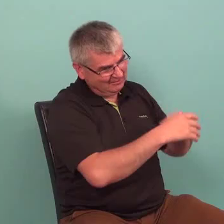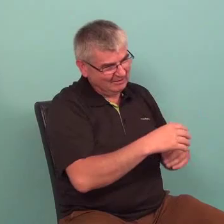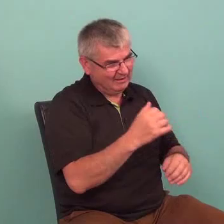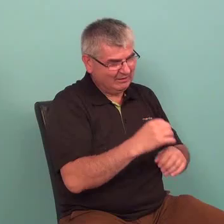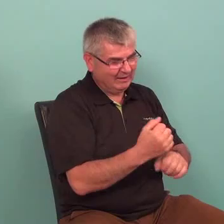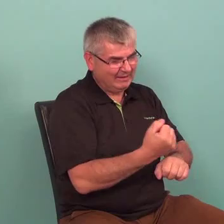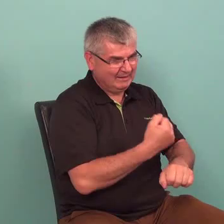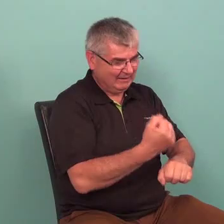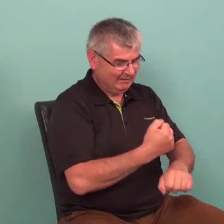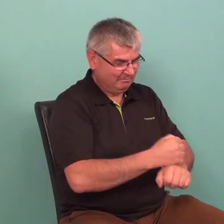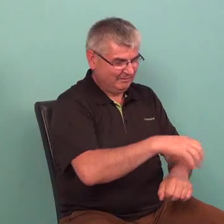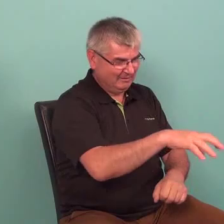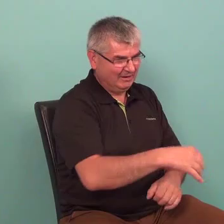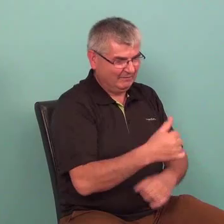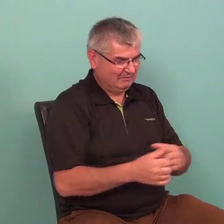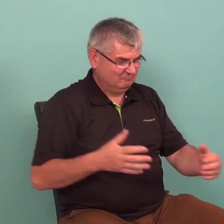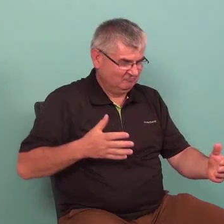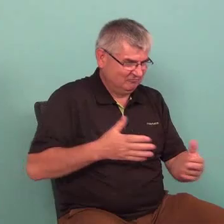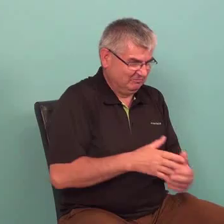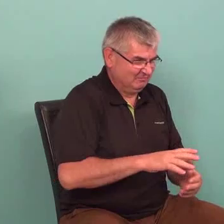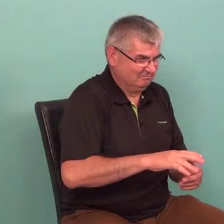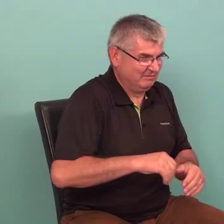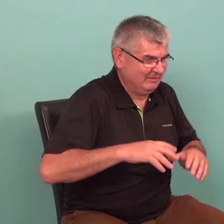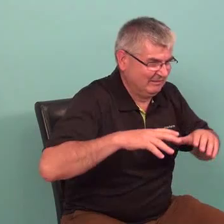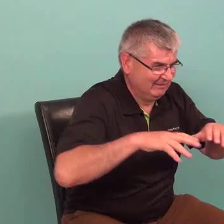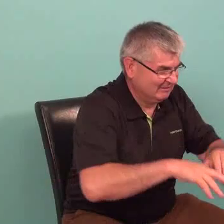Akurat rower wjeżdża na kamień i chłopak przewraca się.